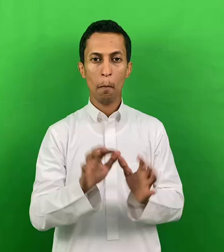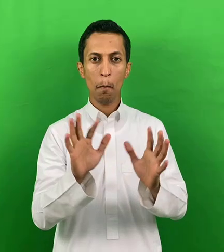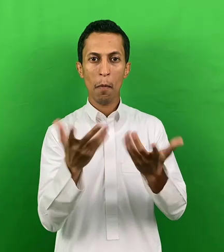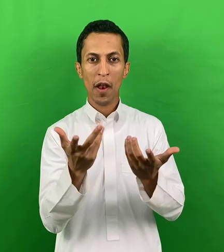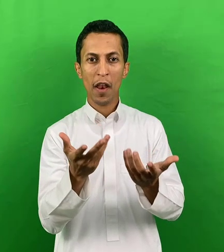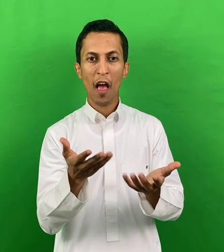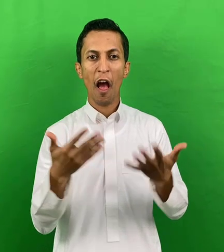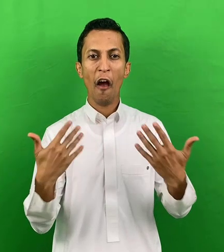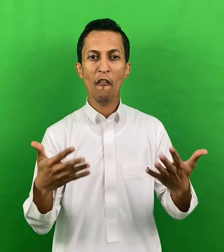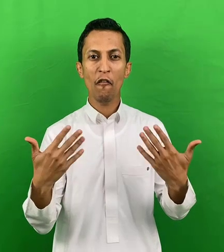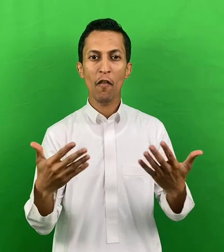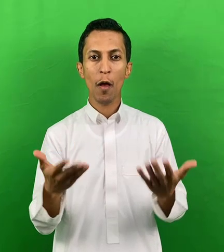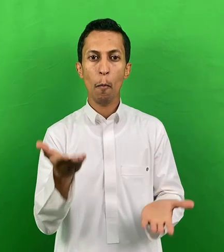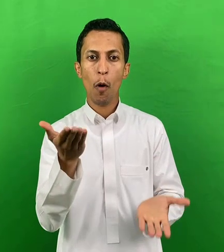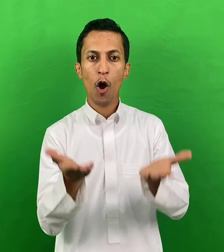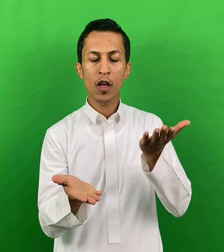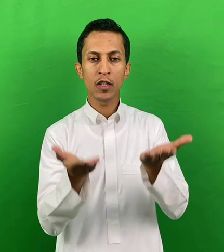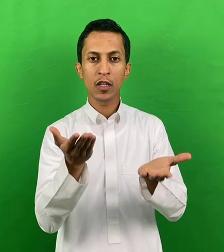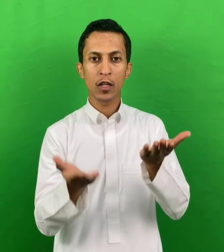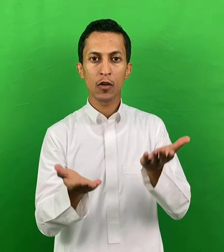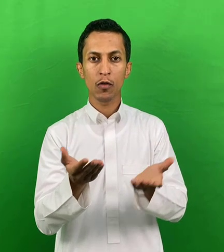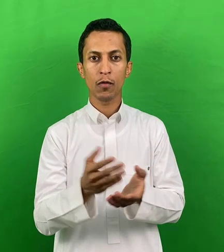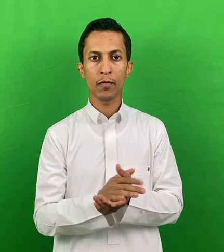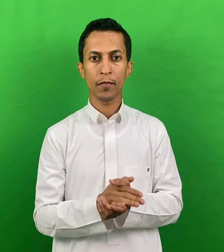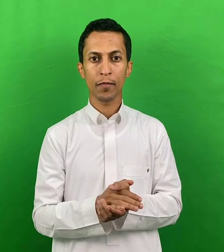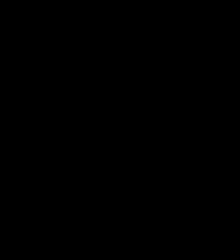من خفت موازينه